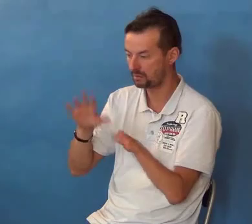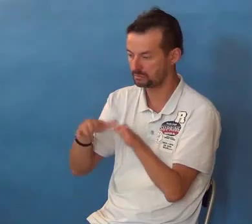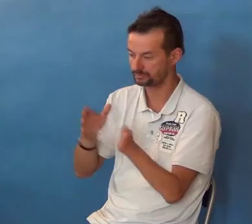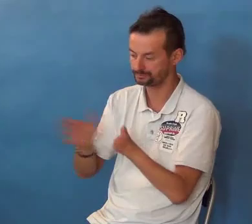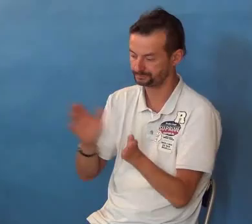Dalej są łyżwy.